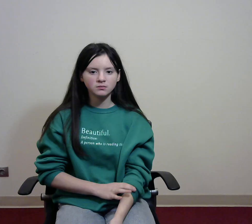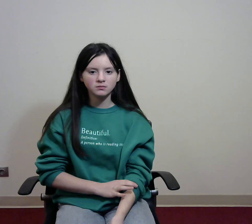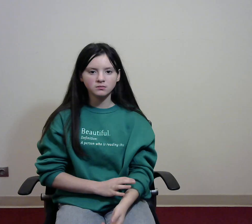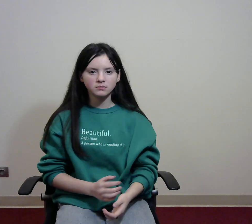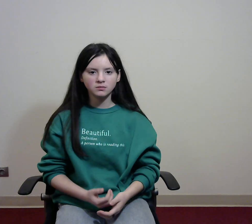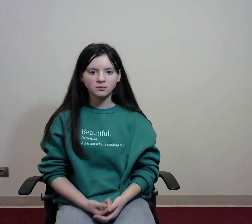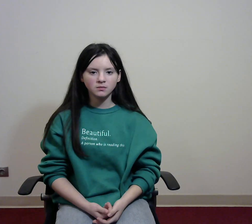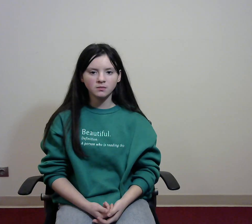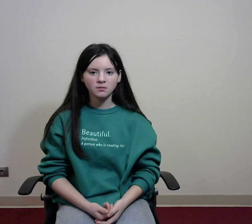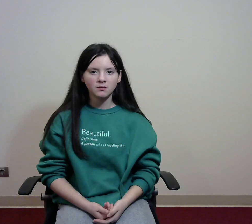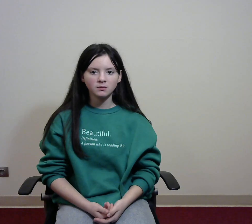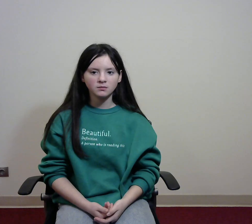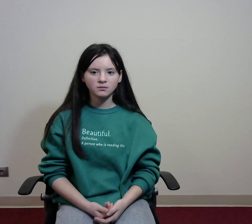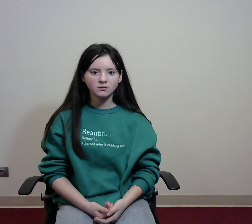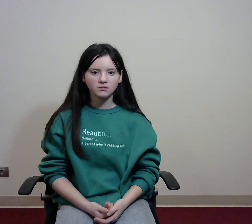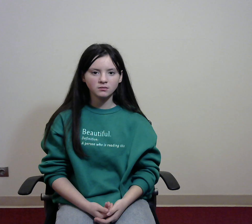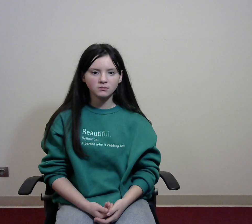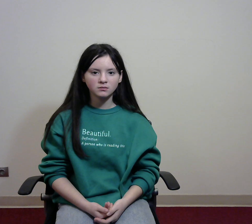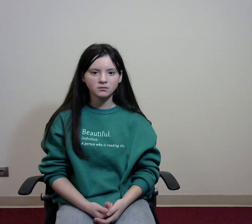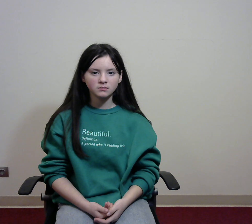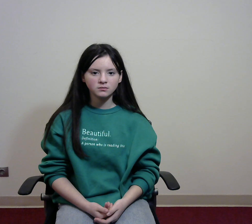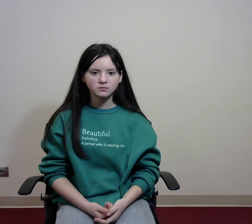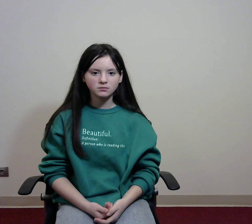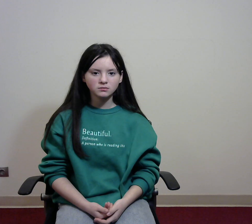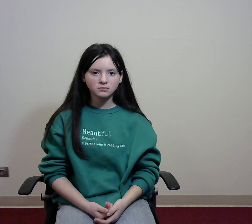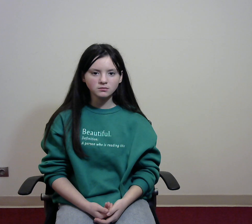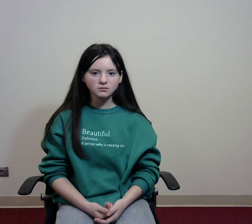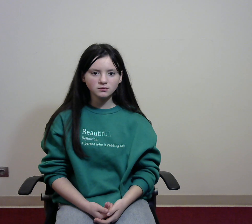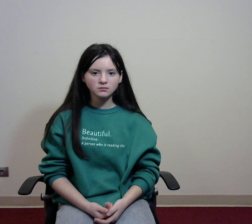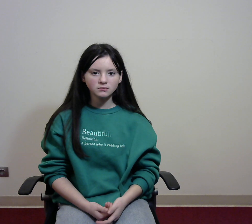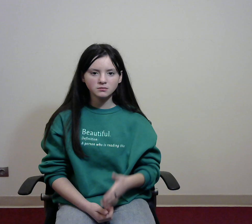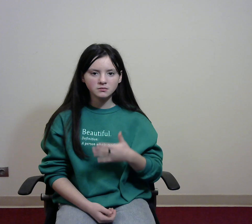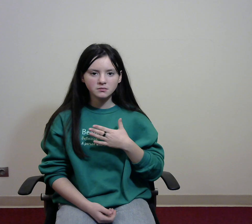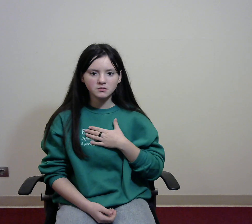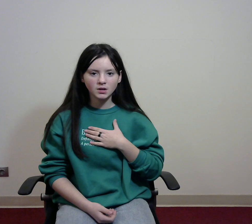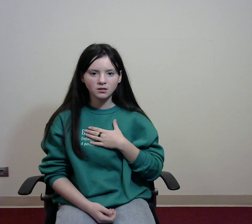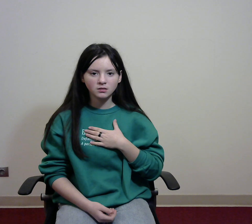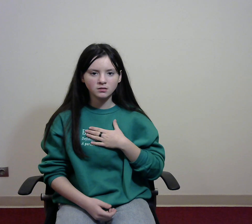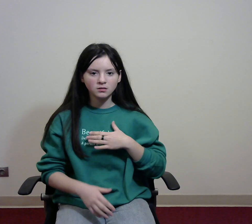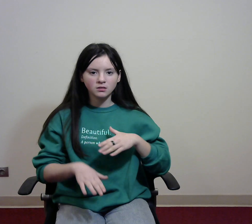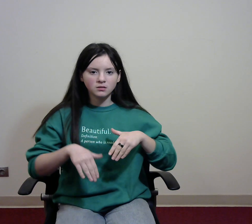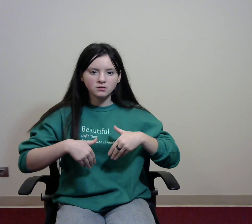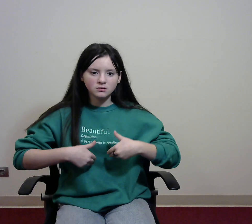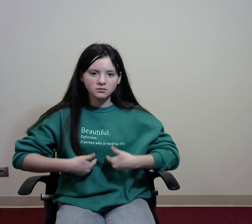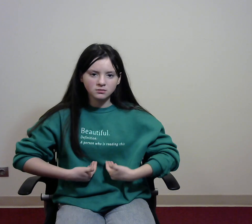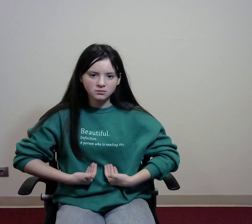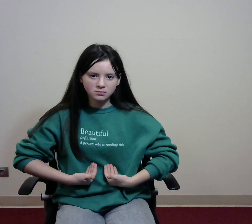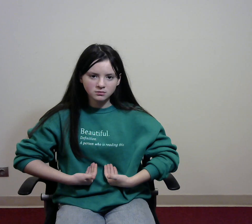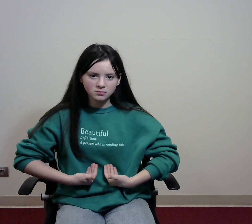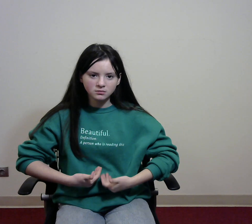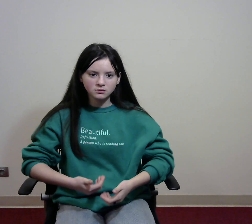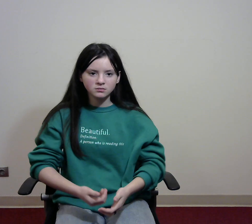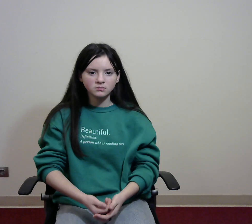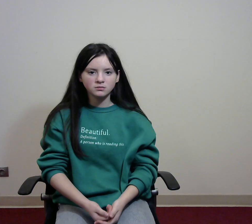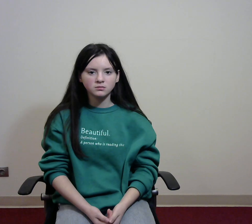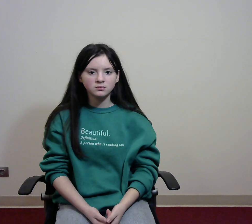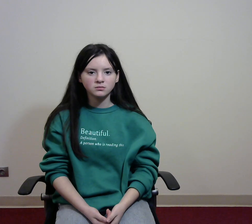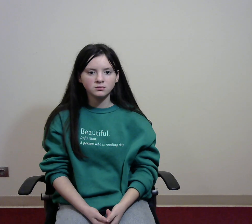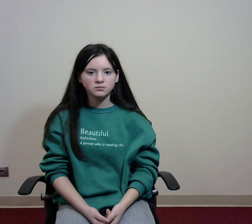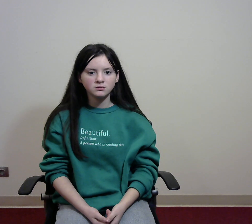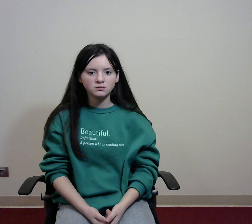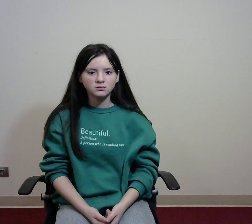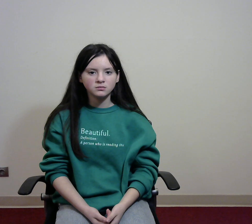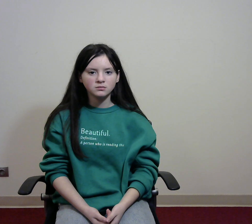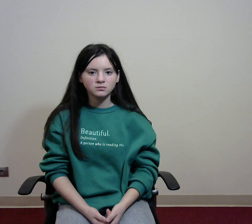Mən acmışam